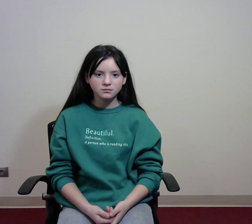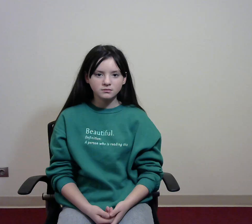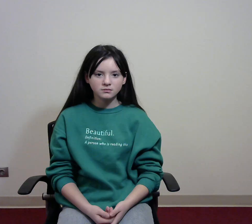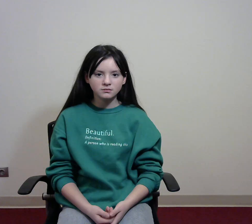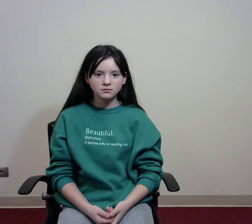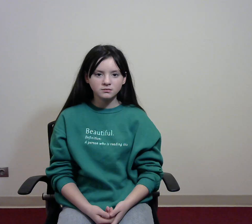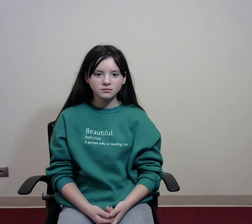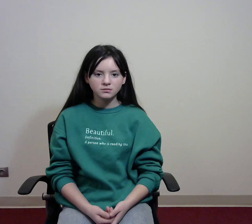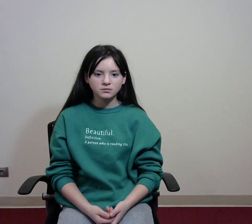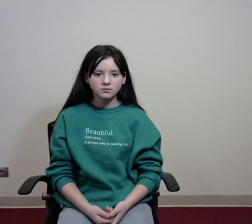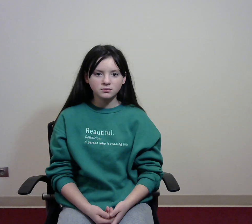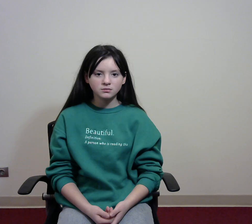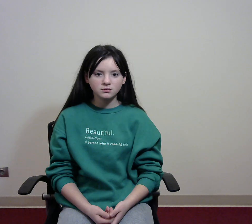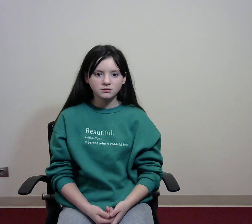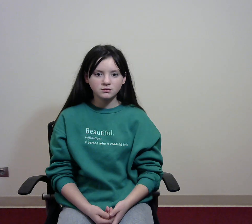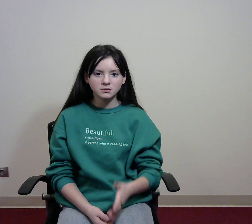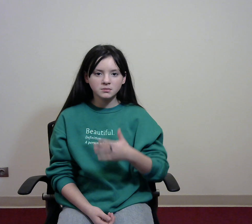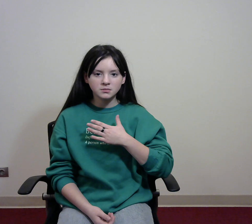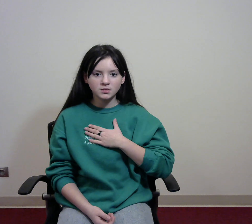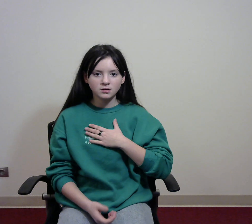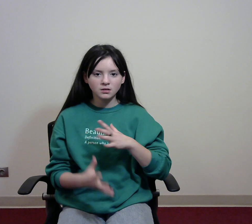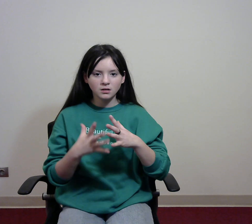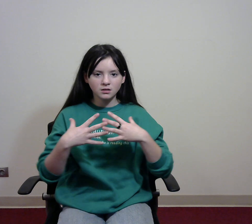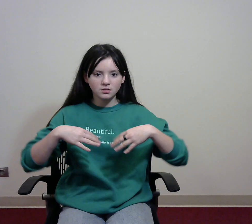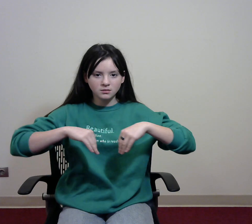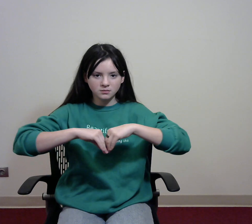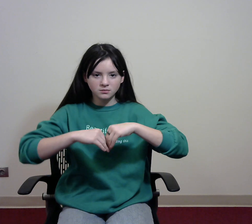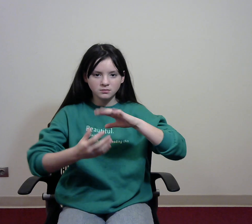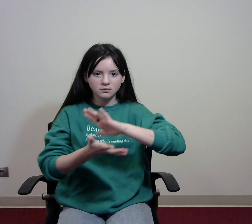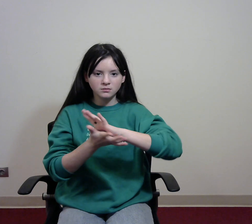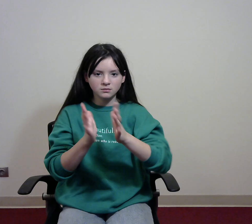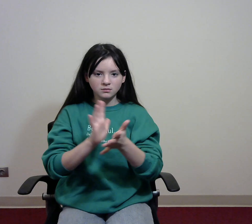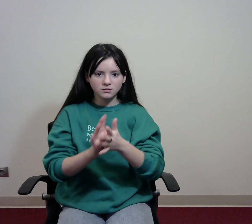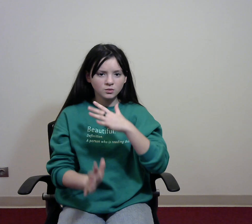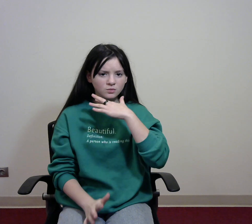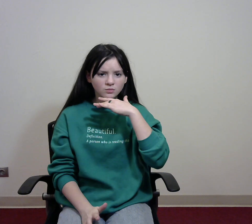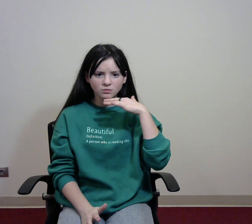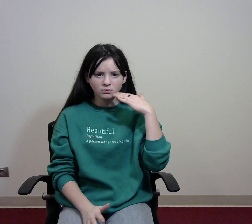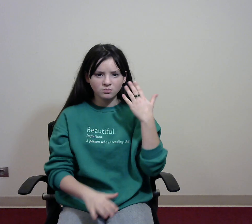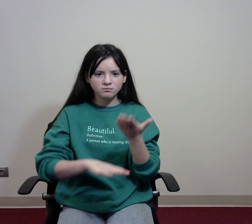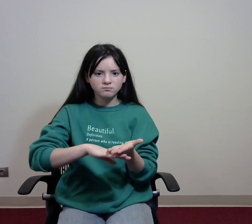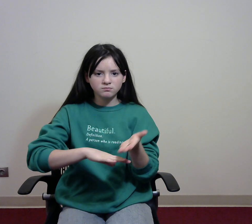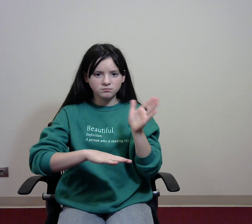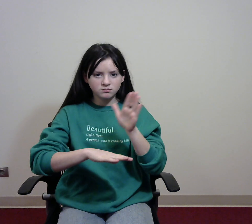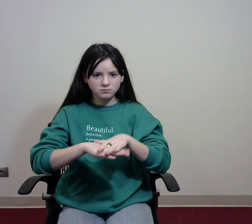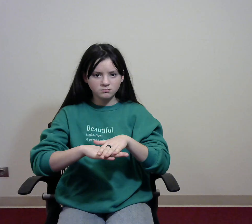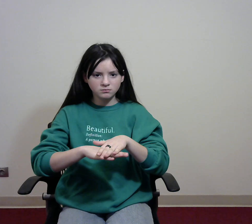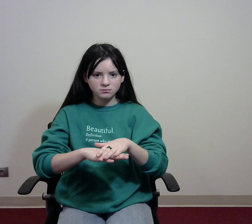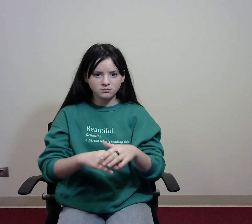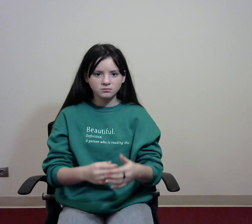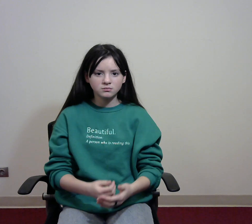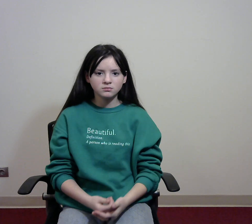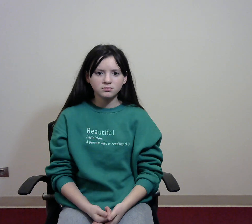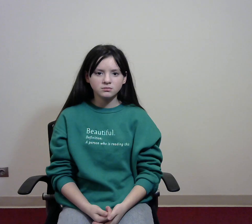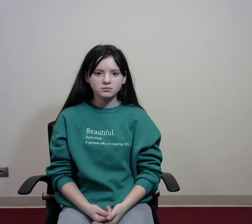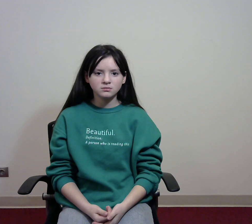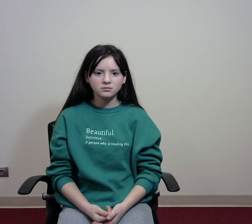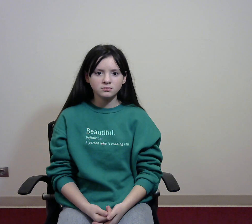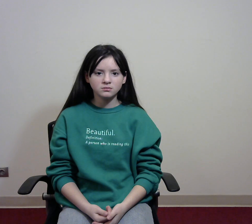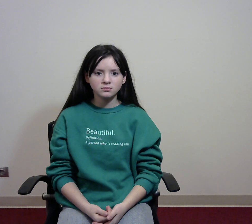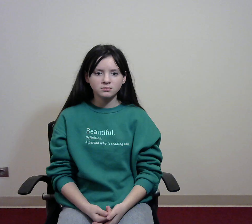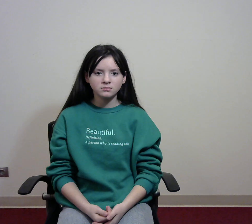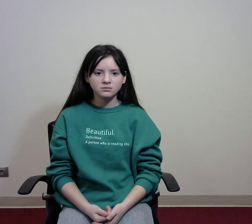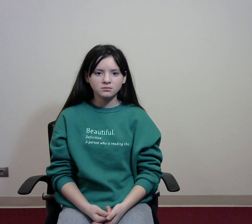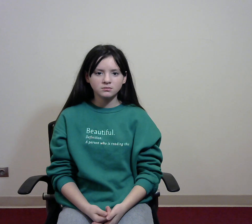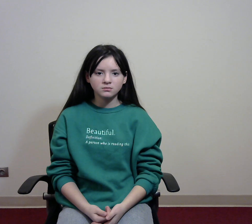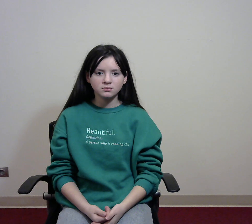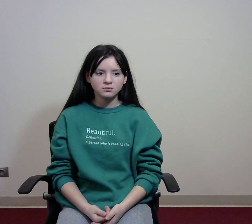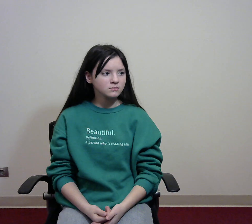Mənim ailəmin vəziyyəti çox ağırdır